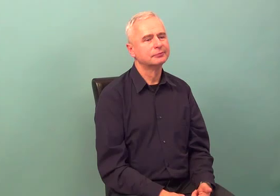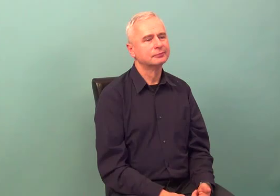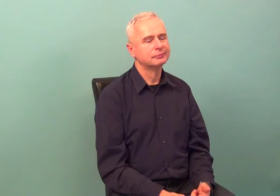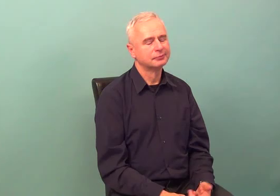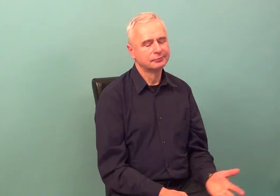Nie wiem.